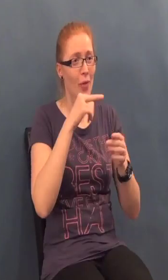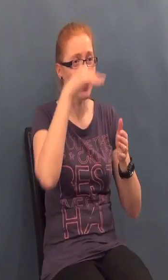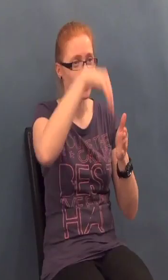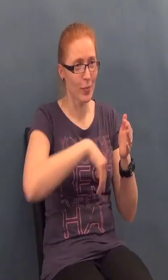Stalowa.